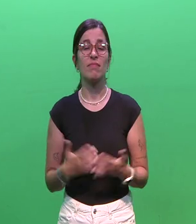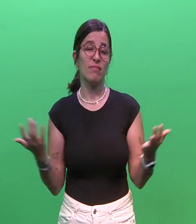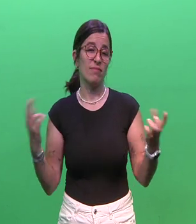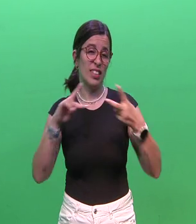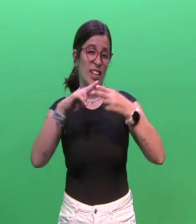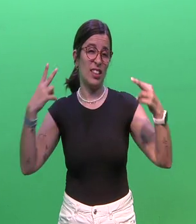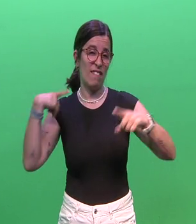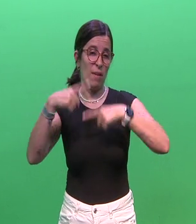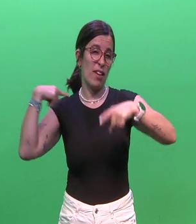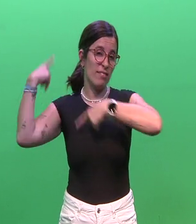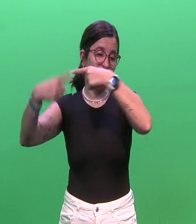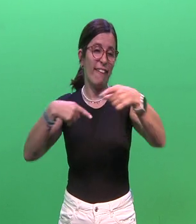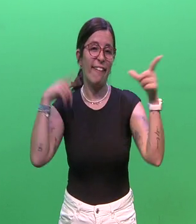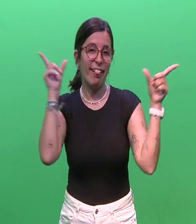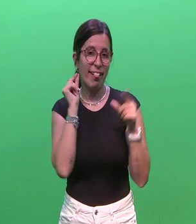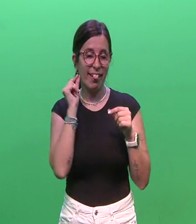La sordesa és hereditària a la meva família.